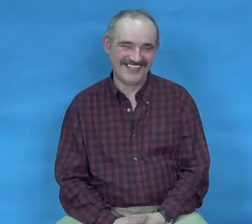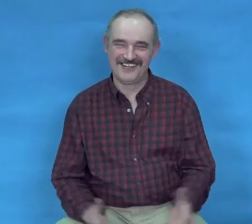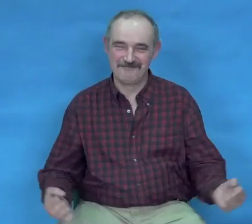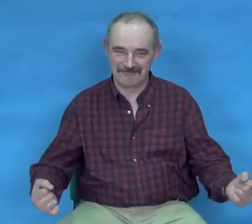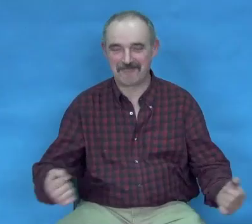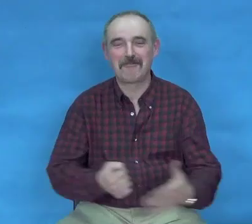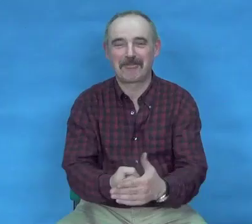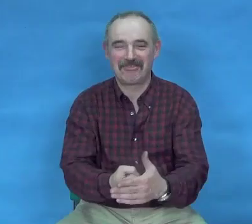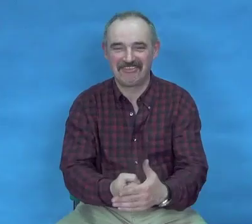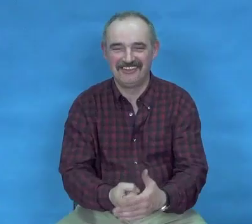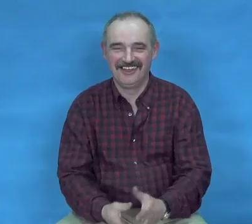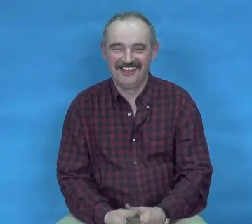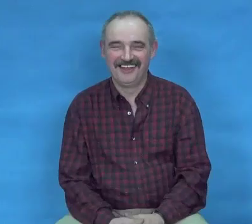Wypadek.